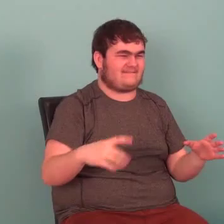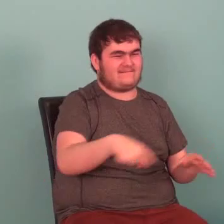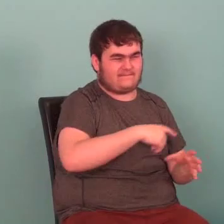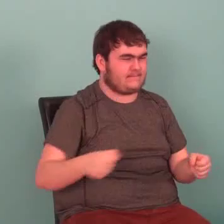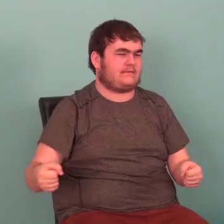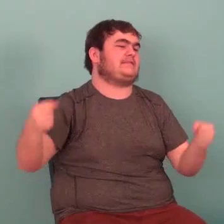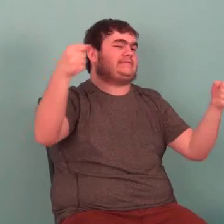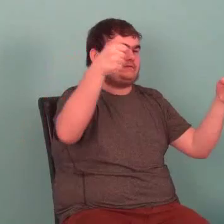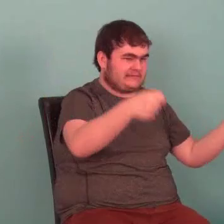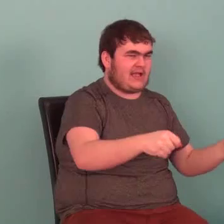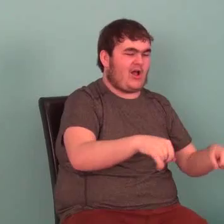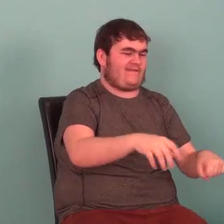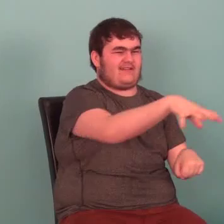Niesie go I stawia z przodu roweru.